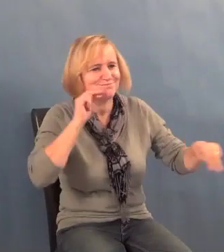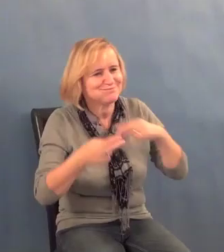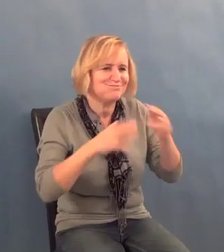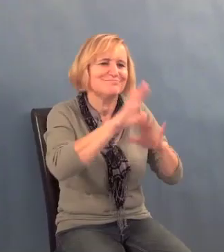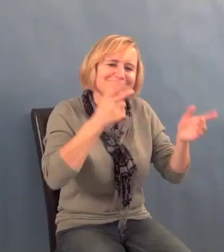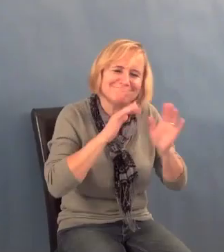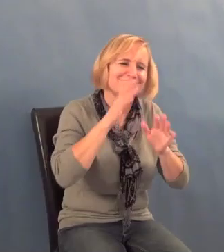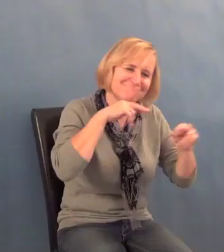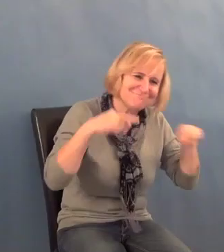Jedzą i jedzą.